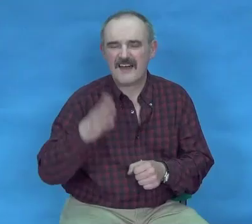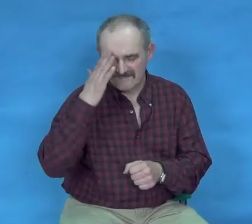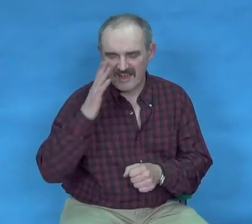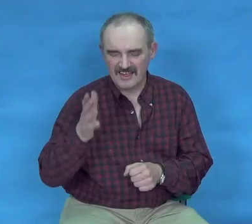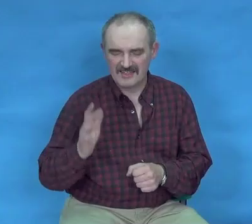Wiem.